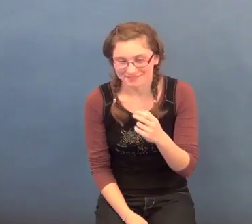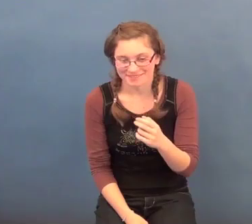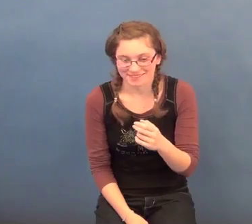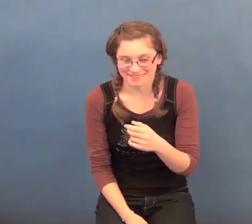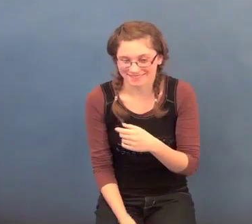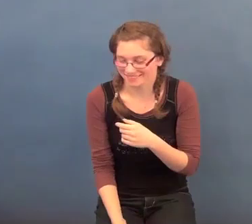To ładne.